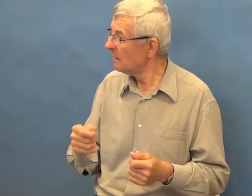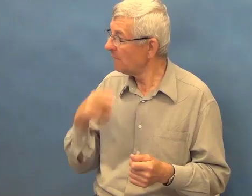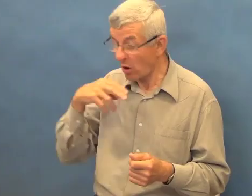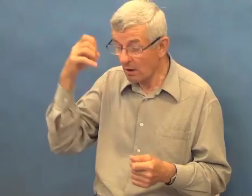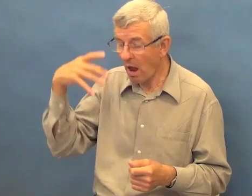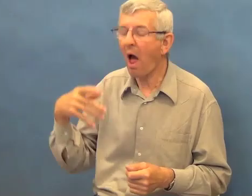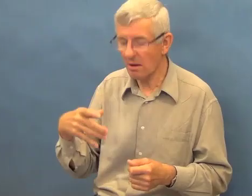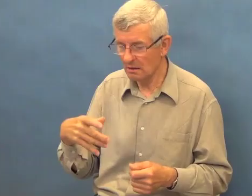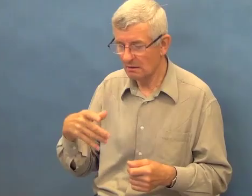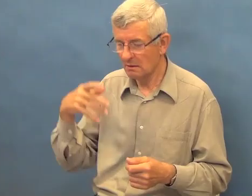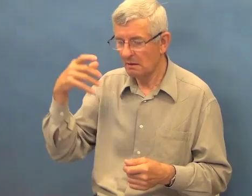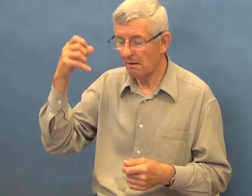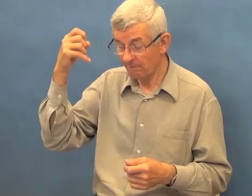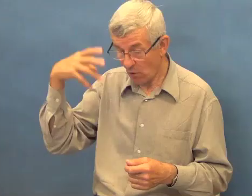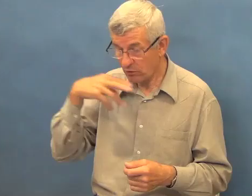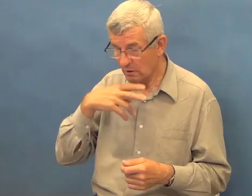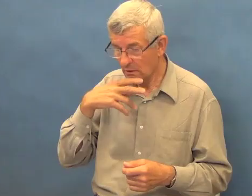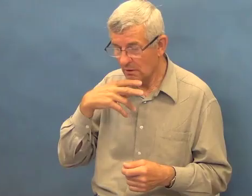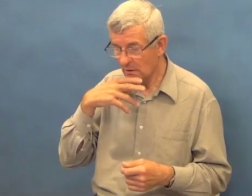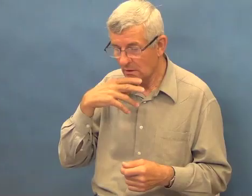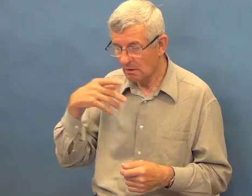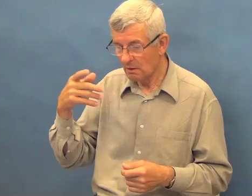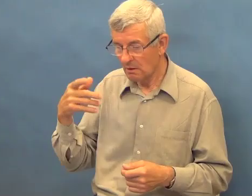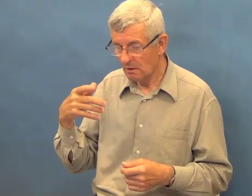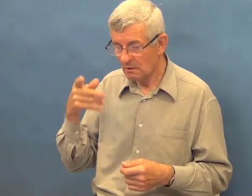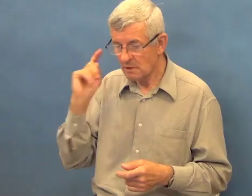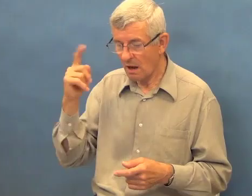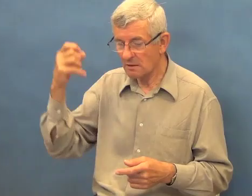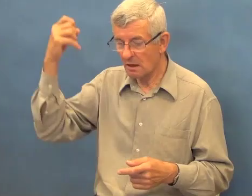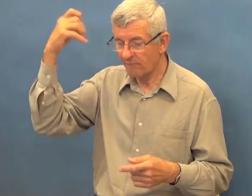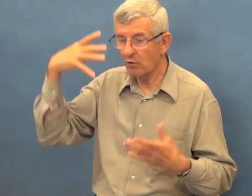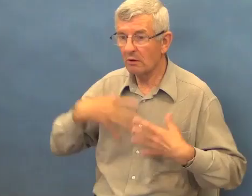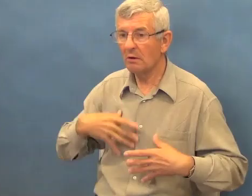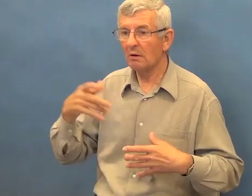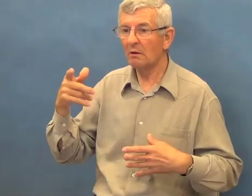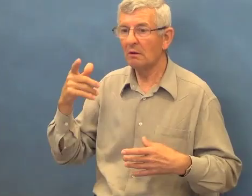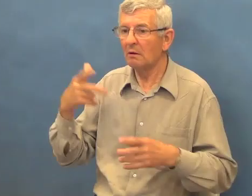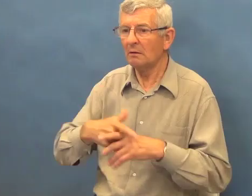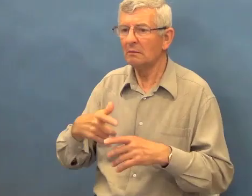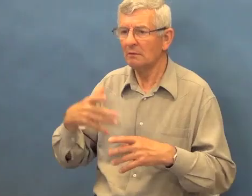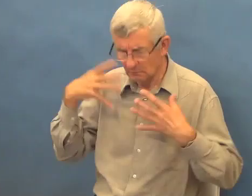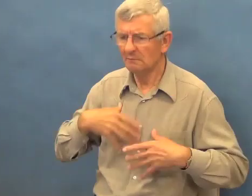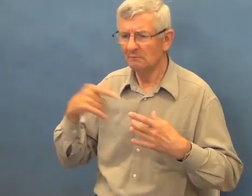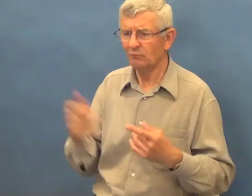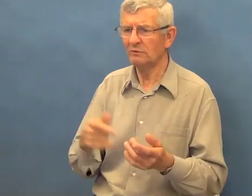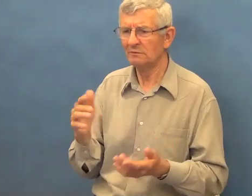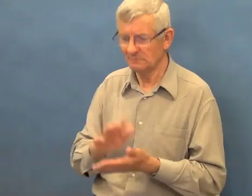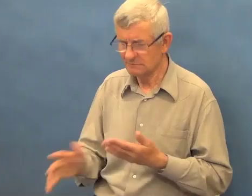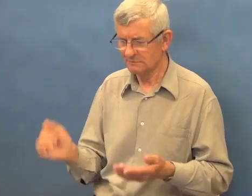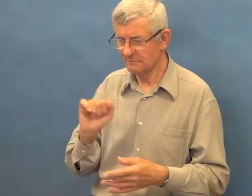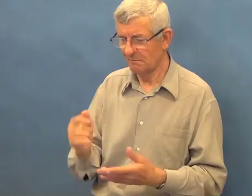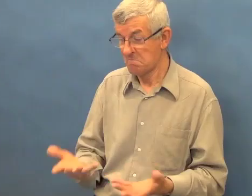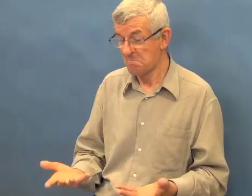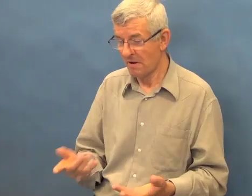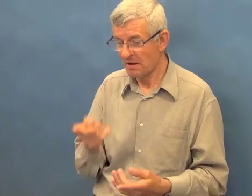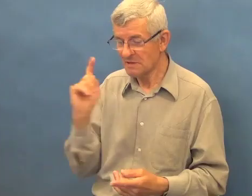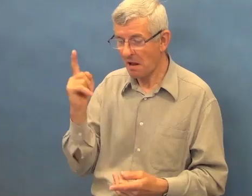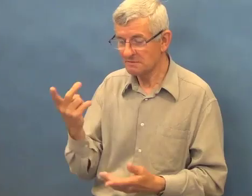Aha, to jest woda, koniom nie wolno korzystać z prysznica, przecież muszą się kąpać! Jak zakaz to zakaz.